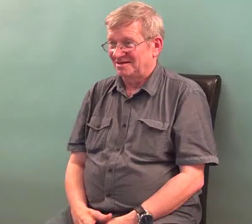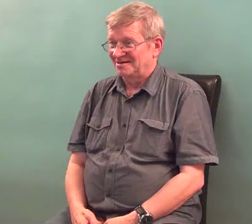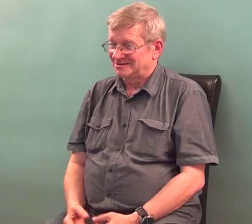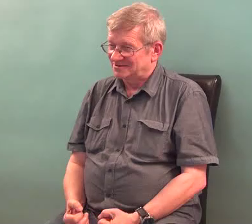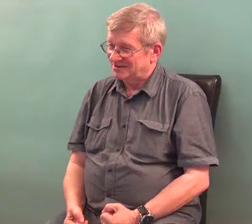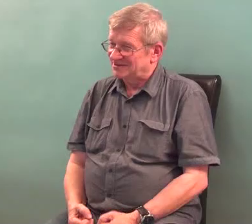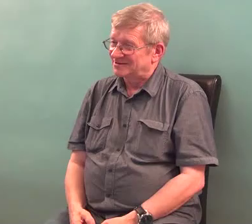Ciężko.